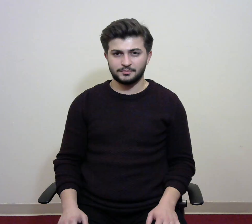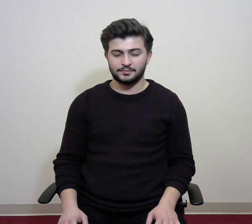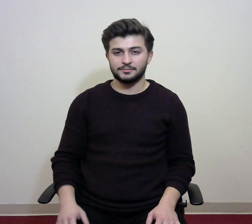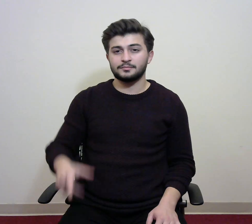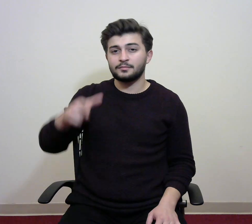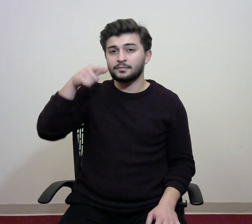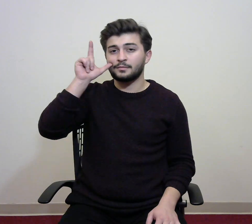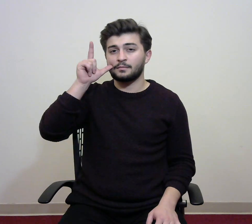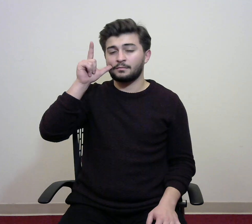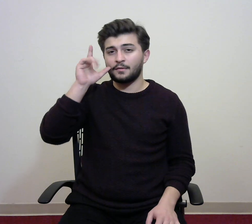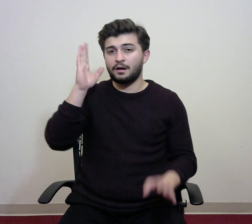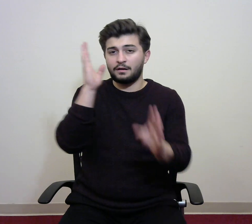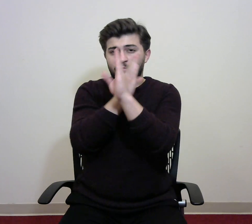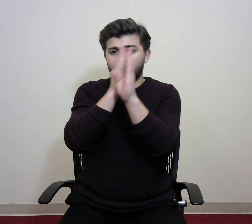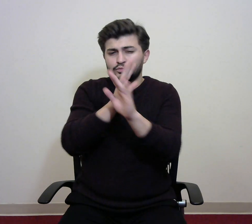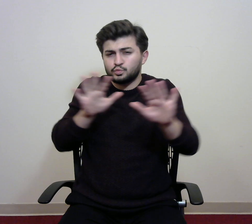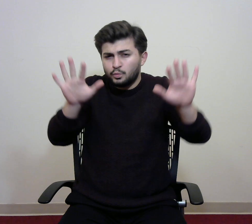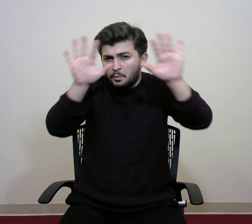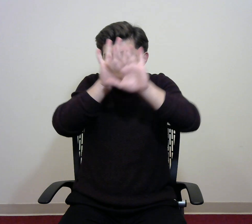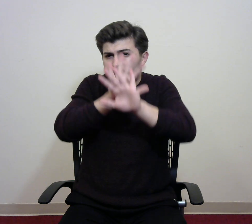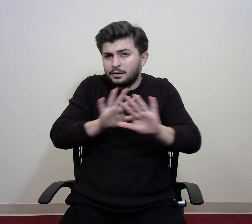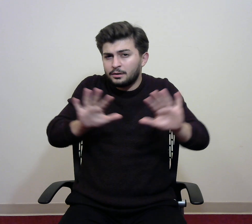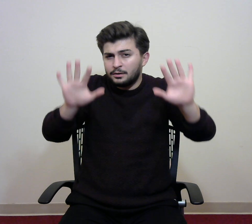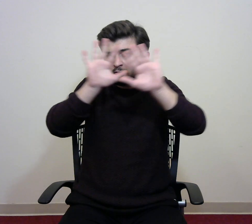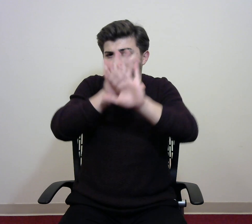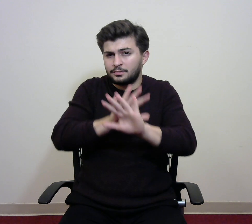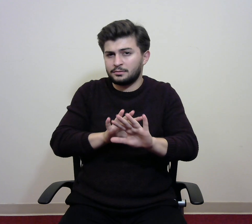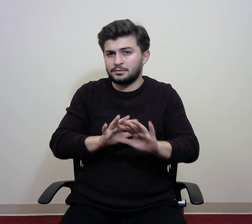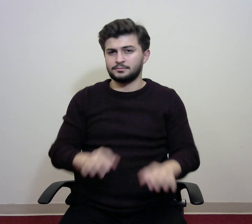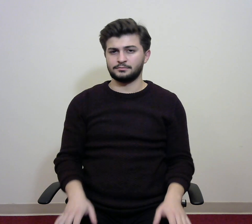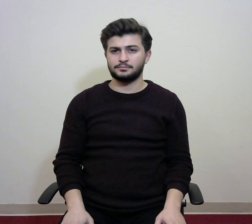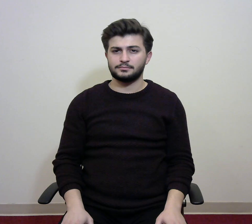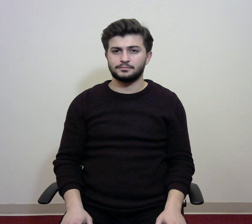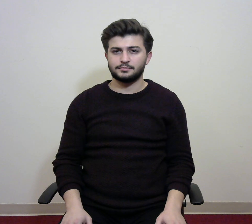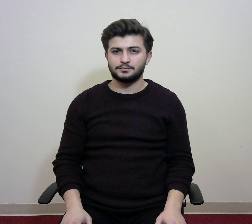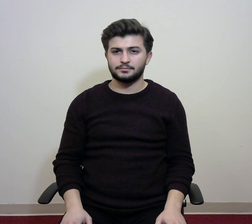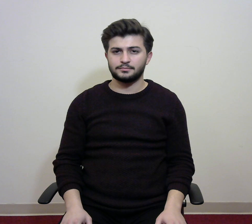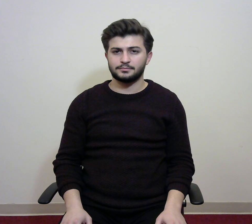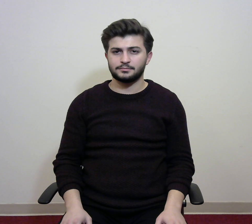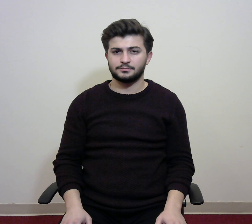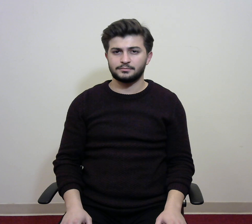Srağagün hava dumanlı idi